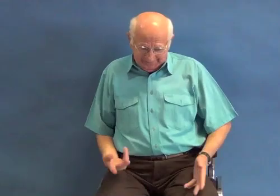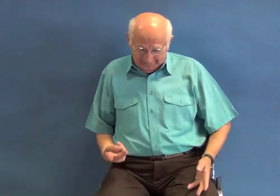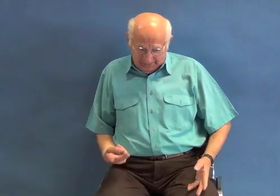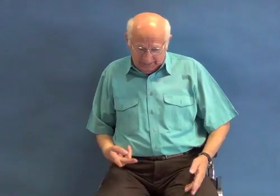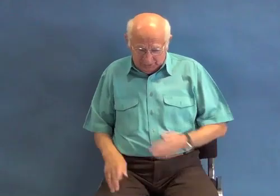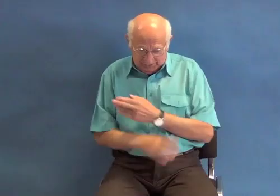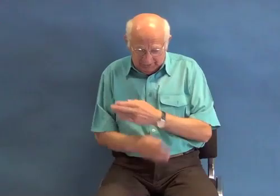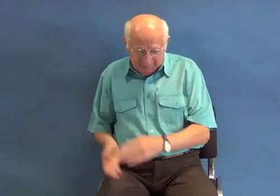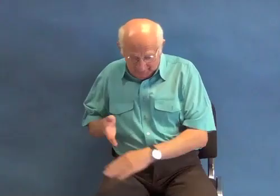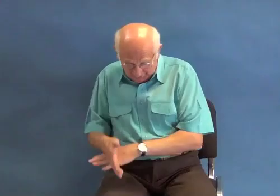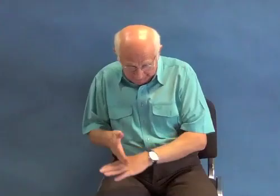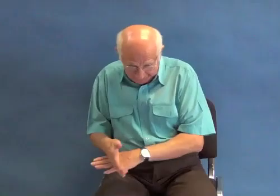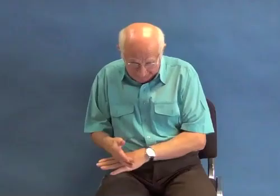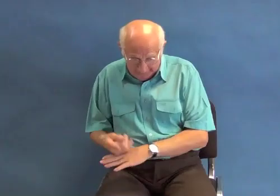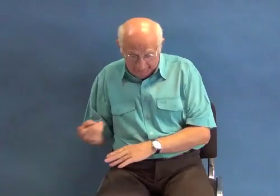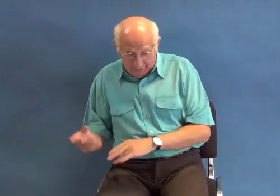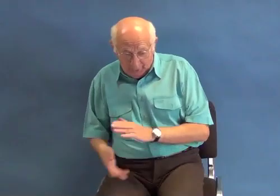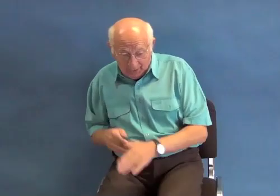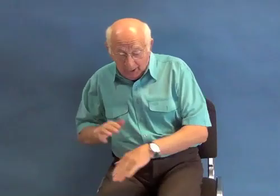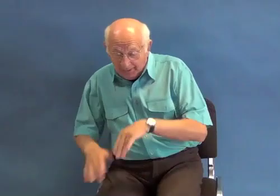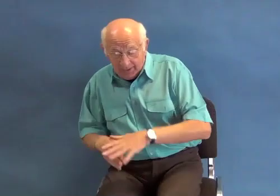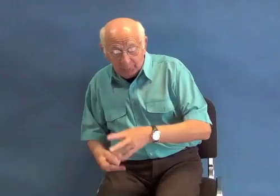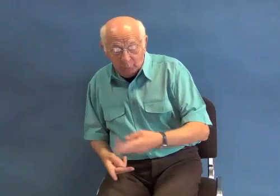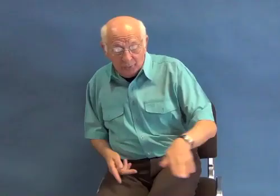Jest dwóch, jeden piłuje drzewa, a drugi umywa ręce i nic nie robi.